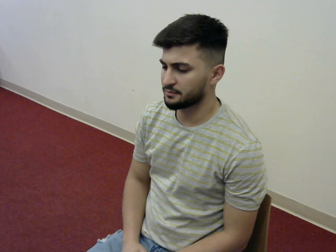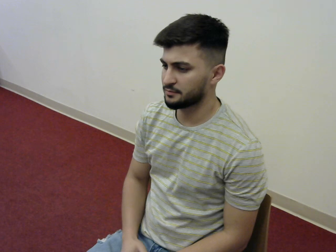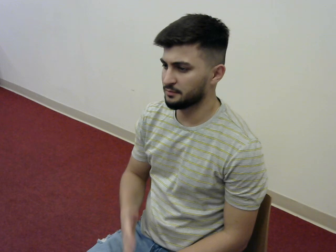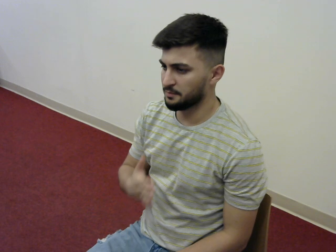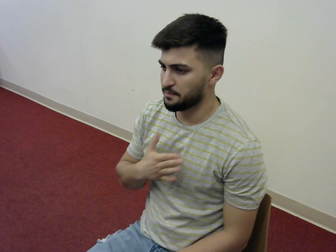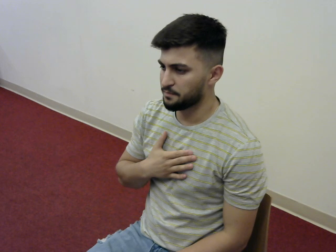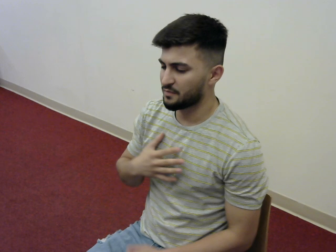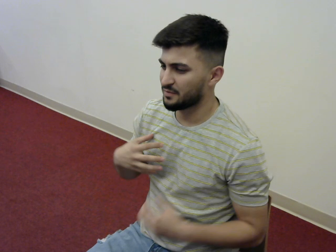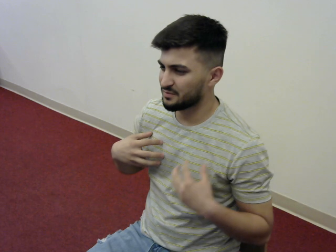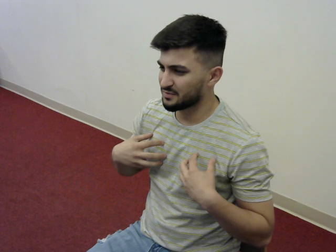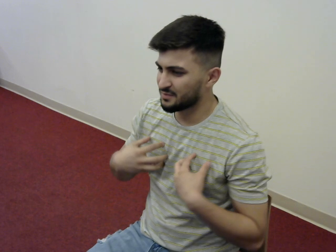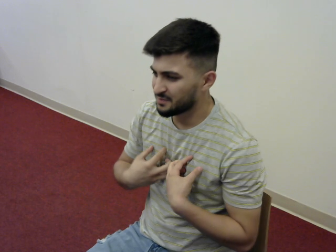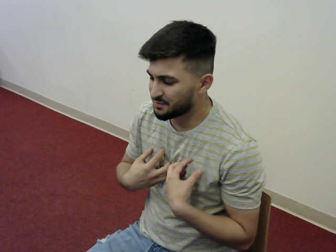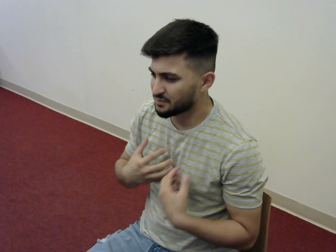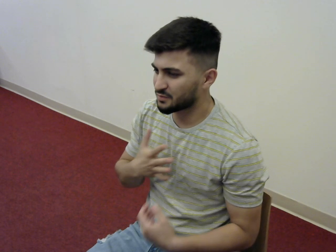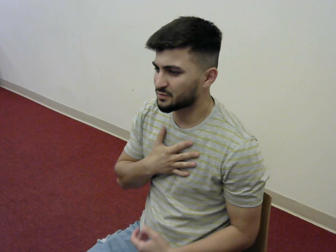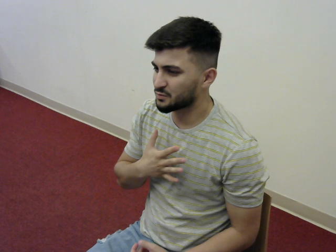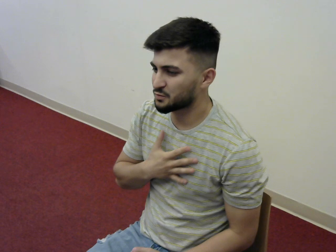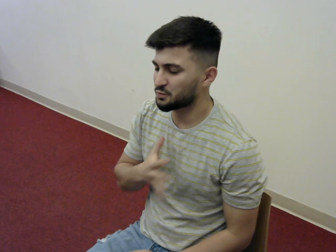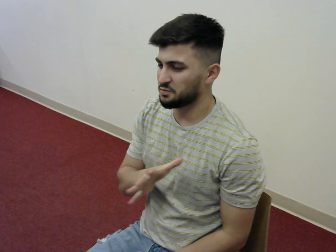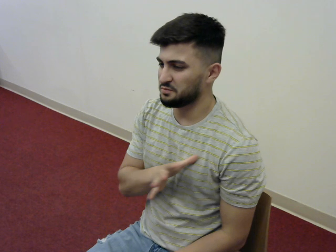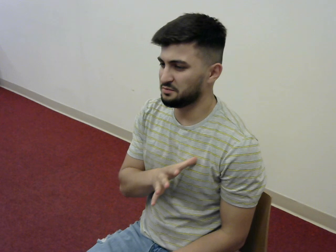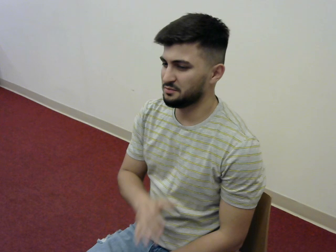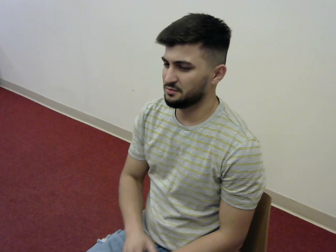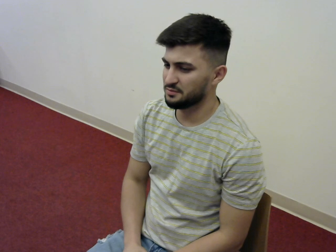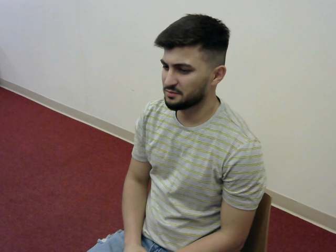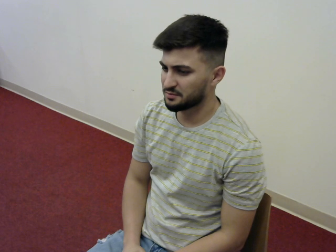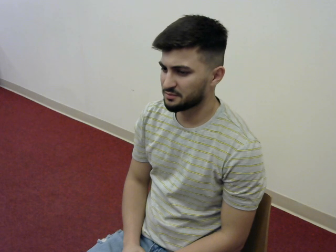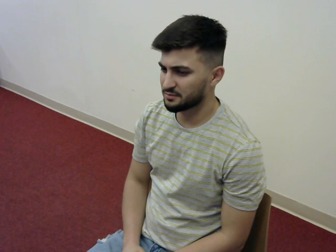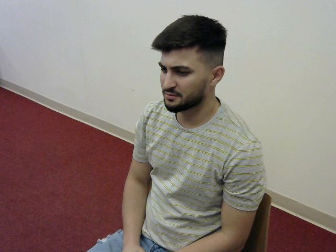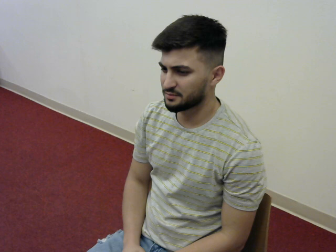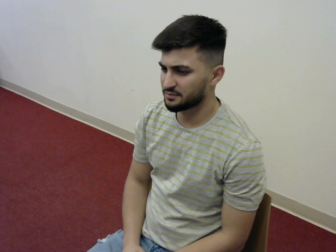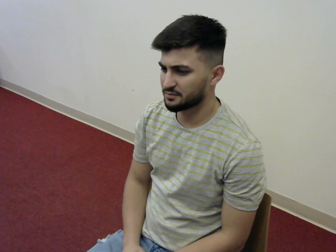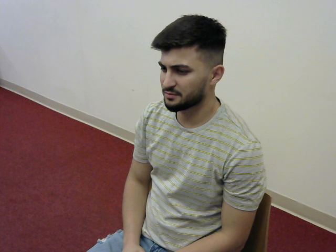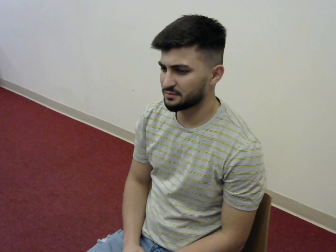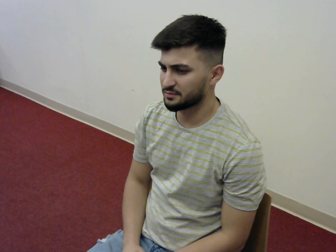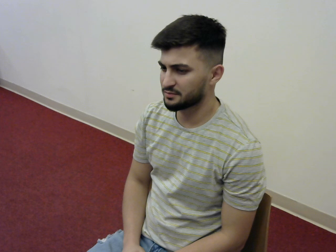Mən zökəm olmuşam